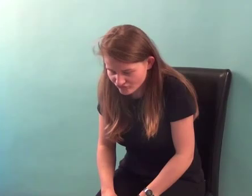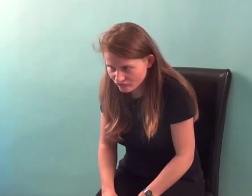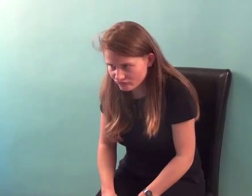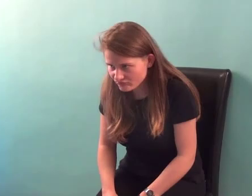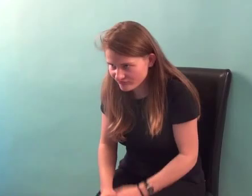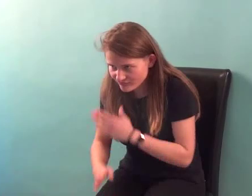Nie dam rady.